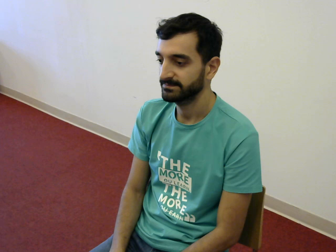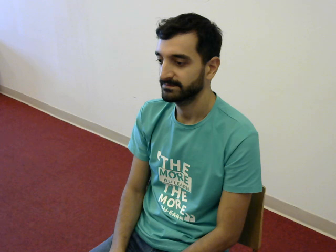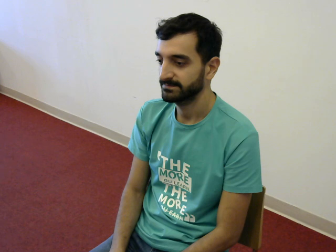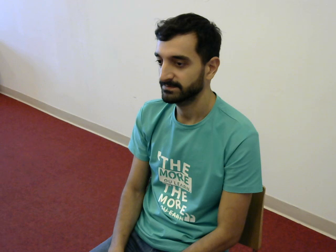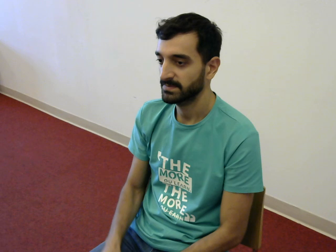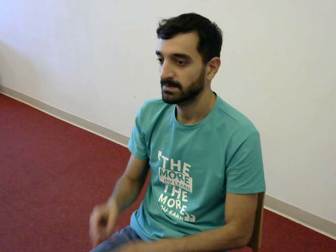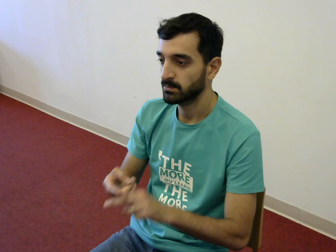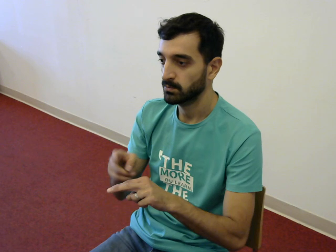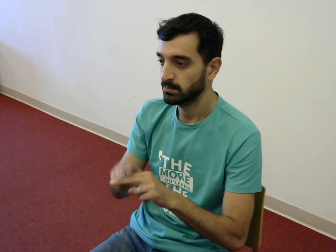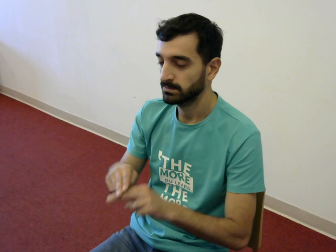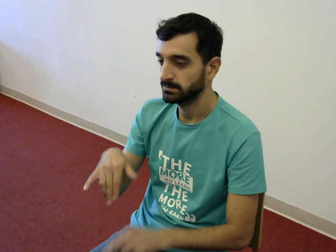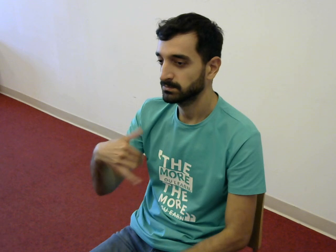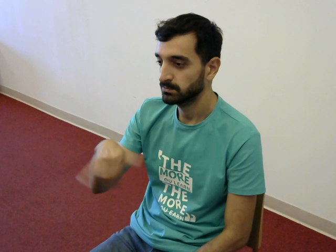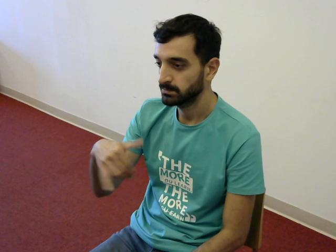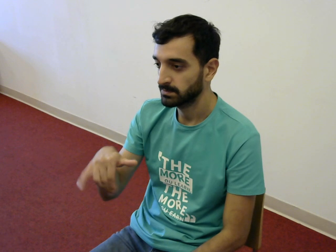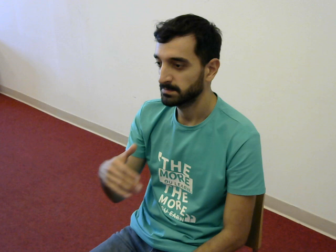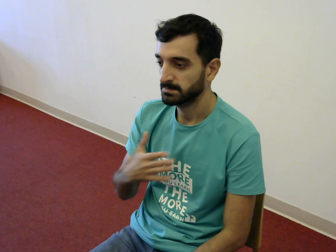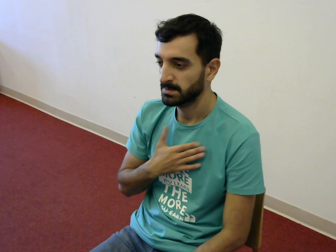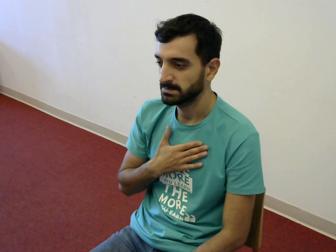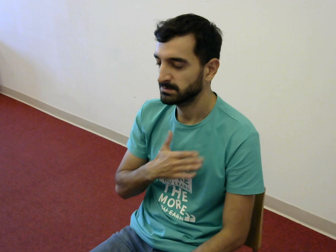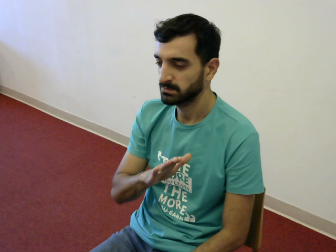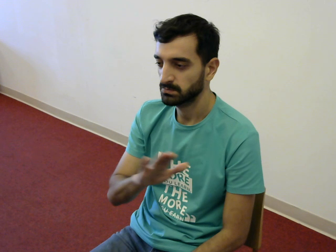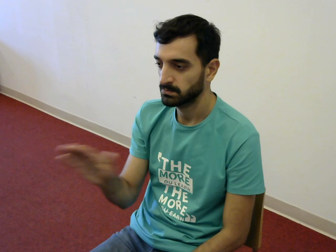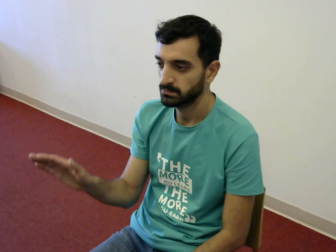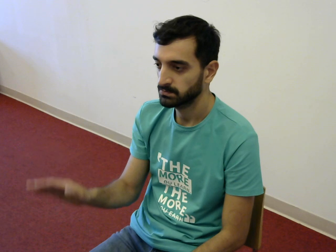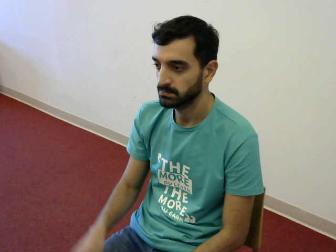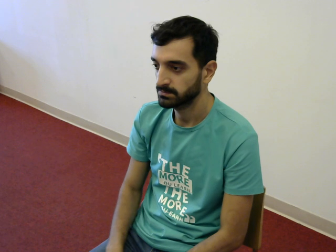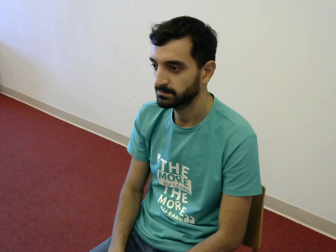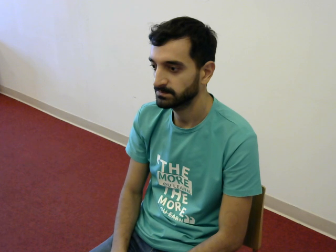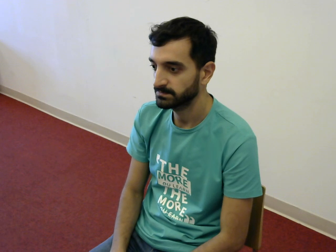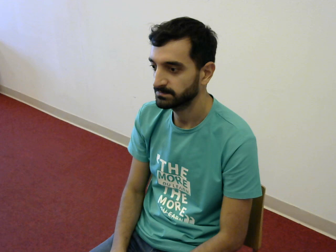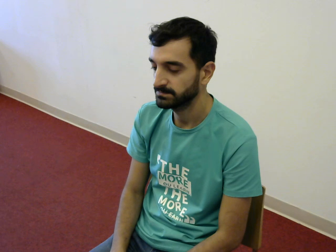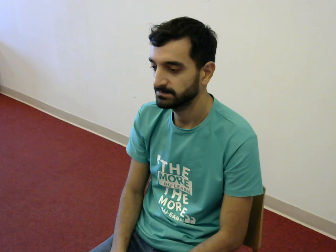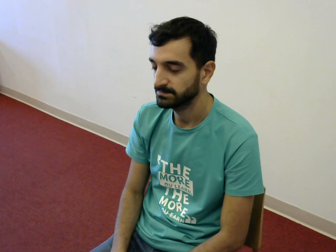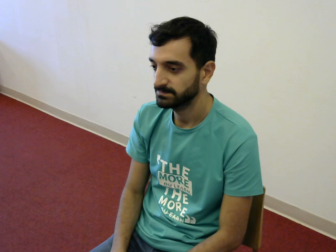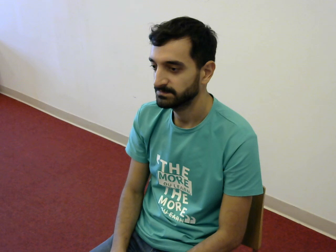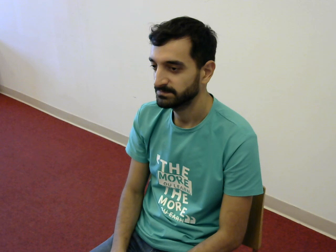Bu çanta mənim deyil